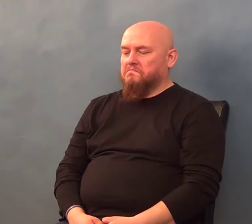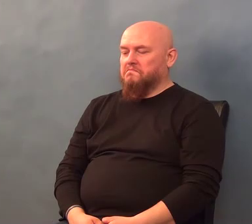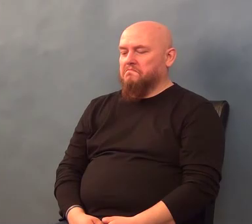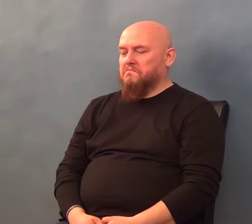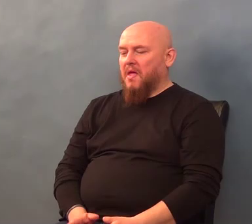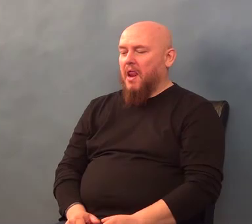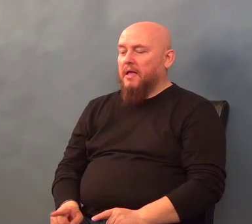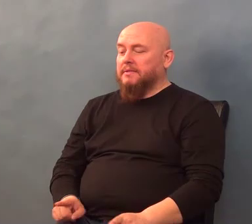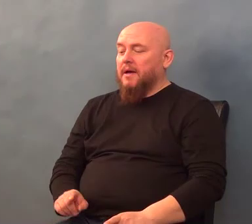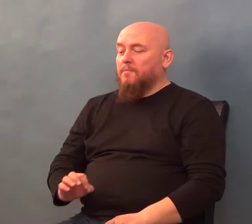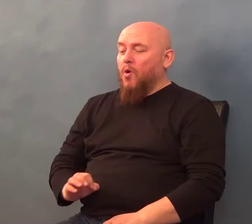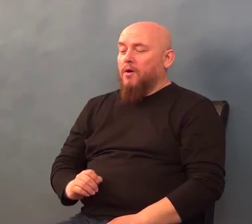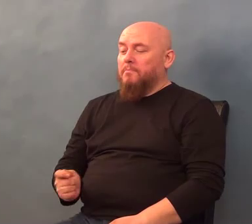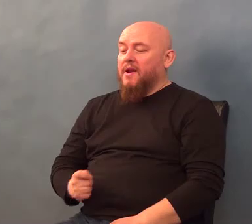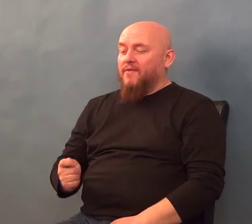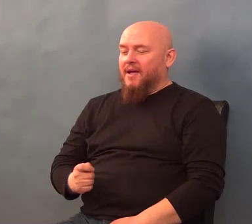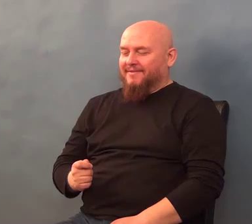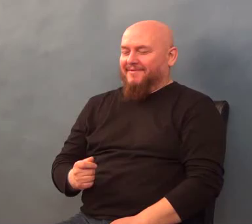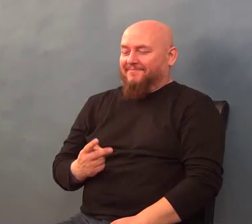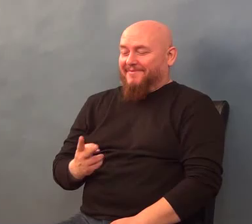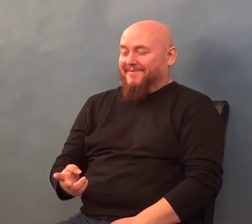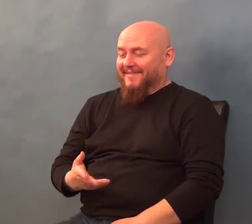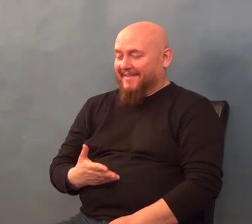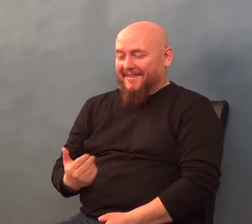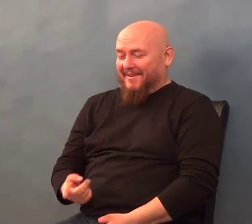Ja mam prawo jazdy, a nie widziałem takiego znaku - nie ma takiego znaku.